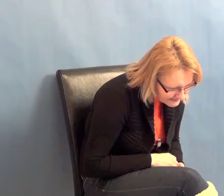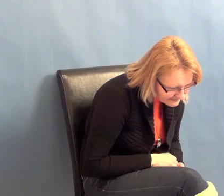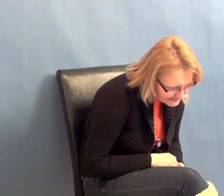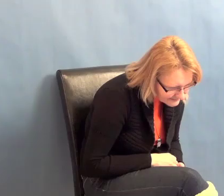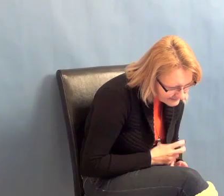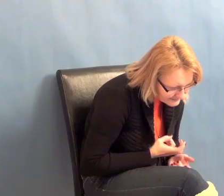Sanki.